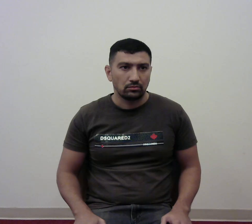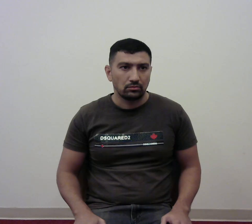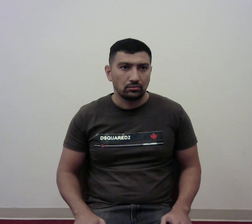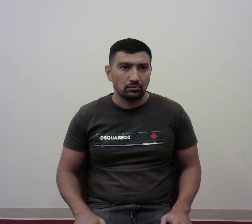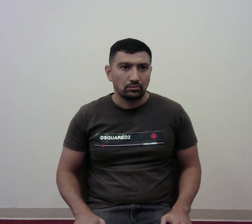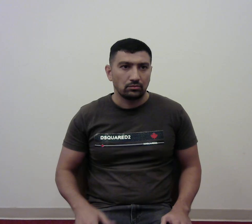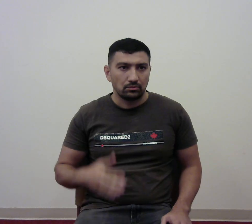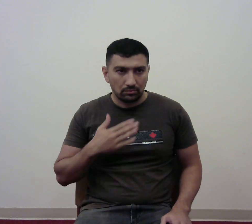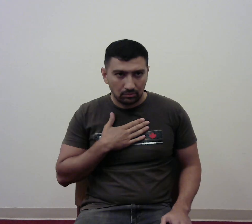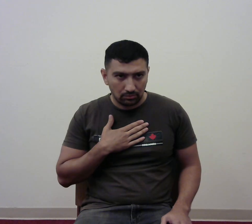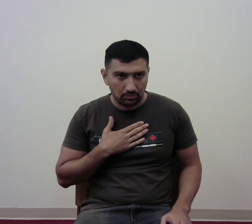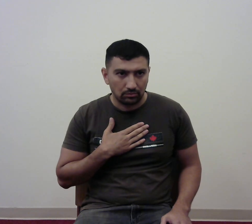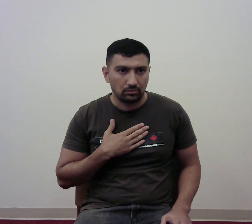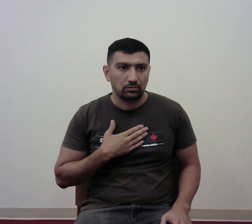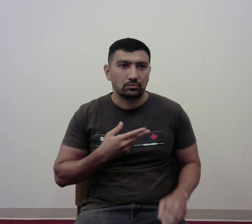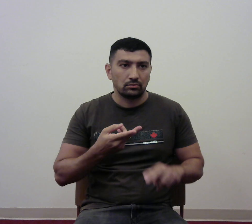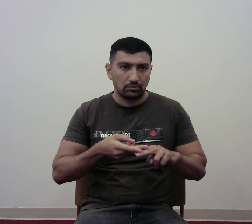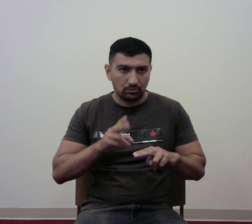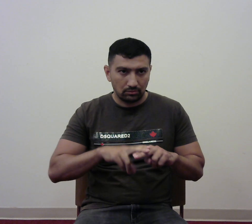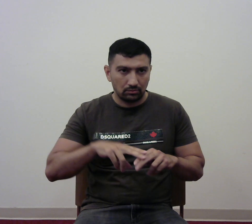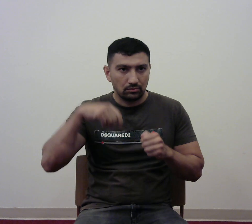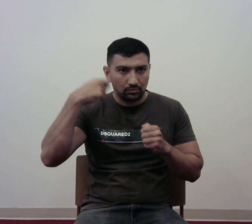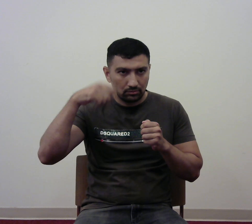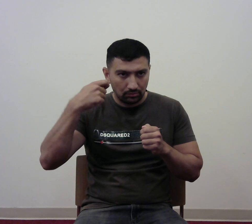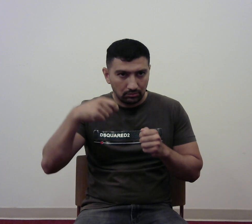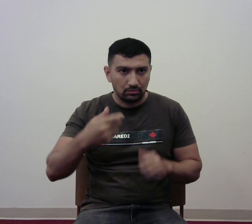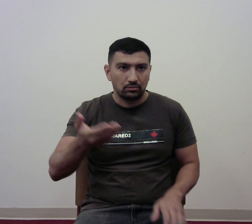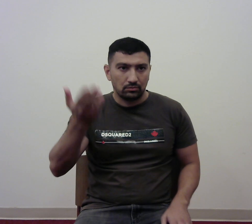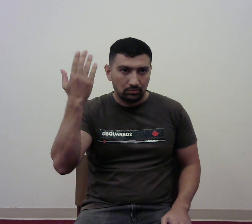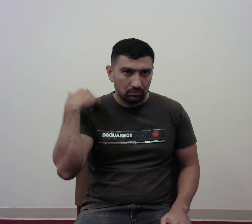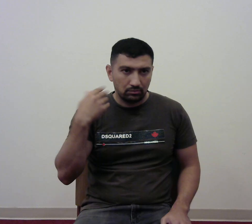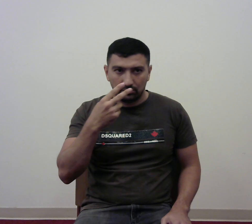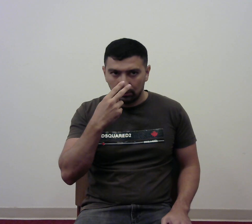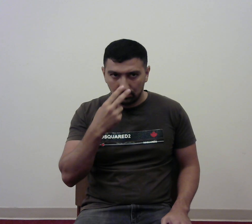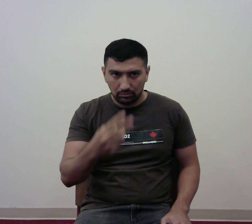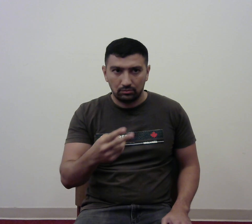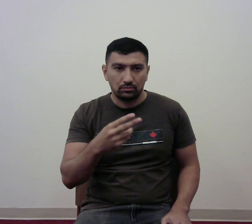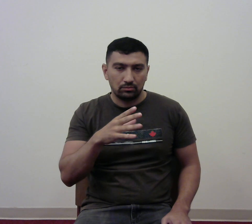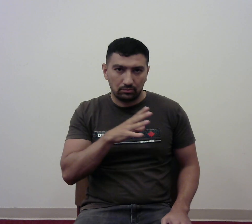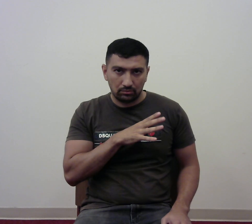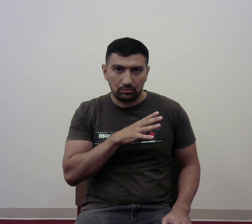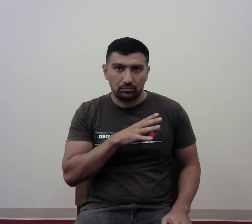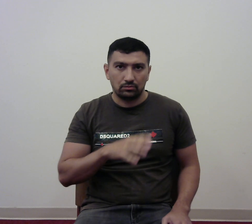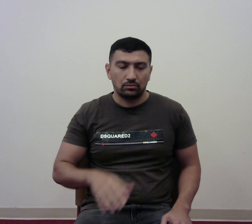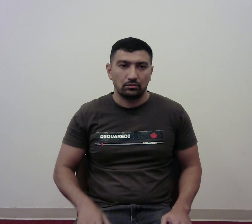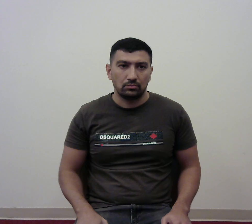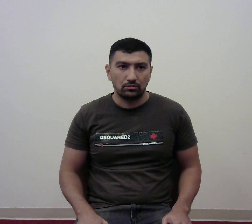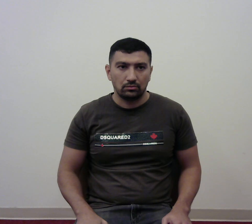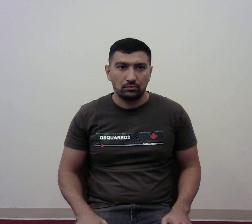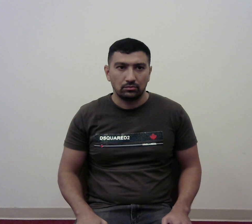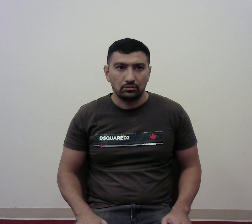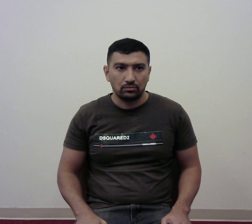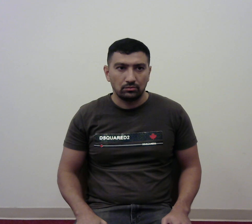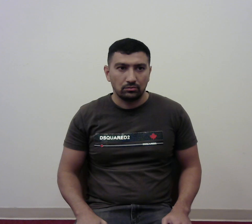Mən bu videonu daha əvvəl görmüşəm